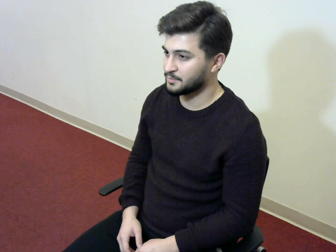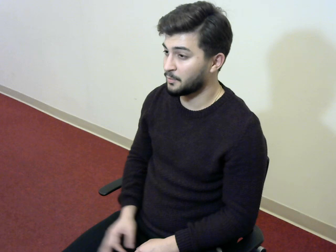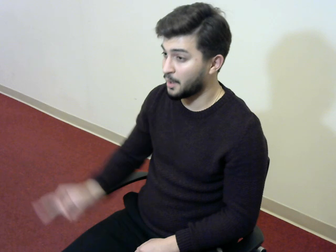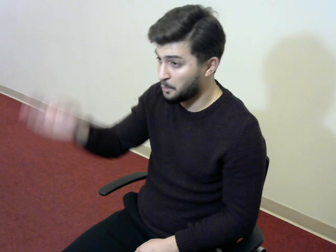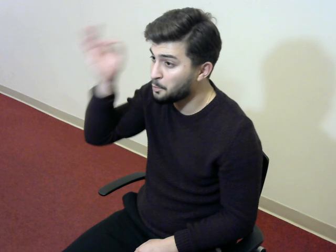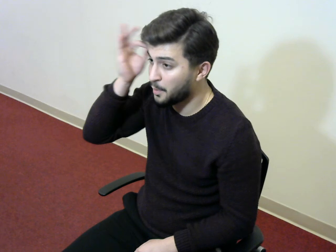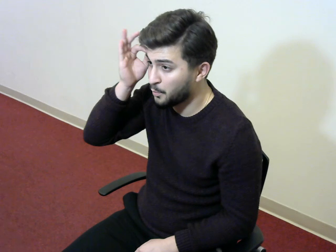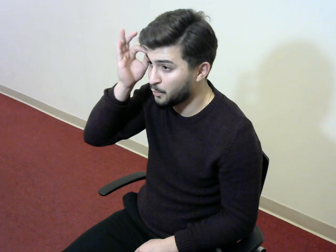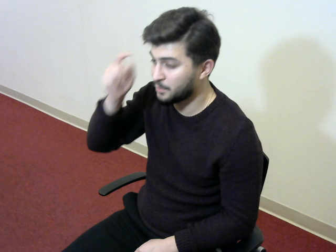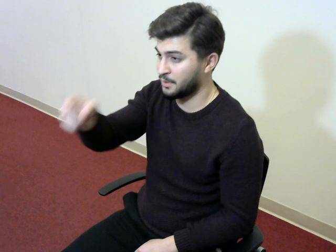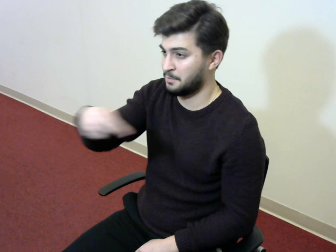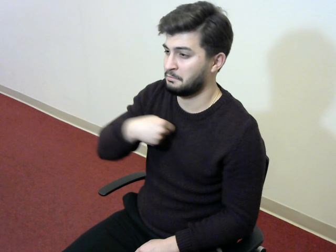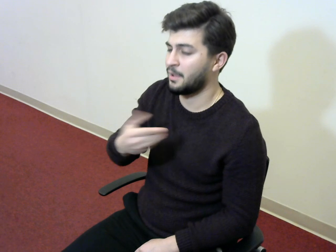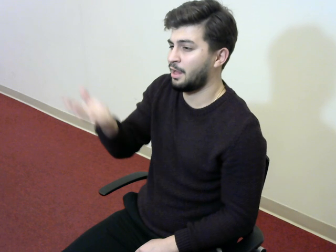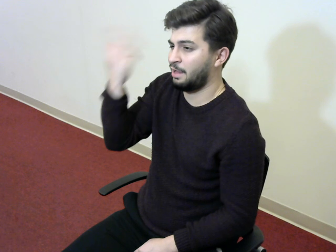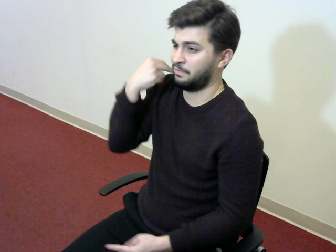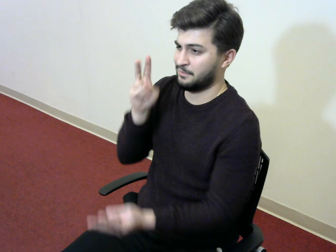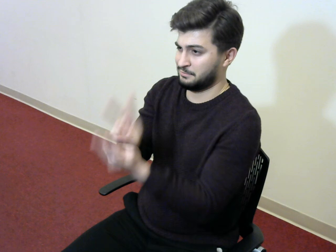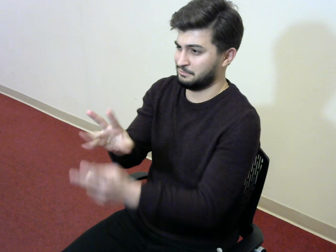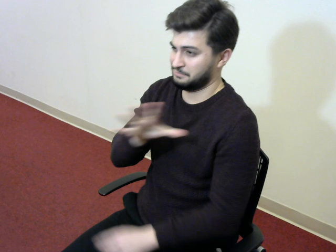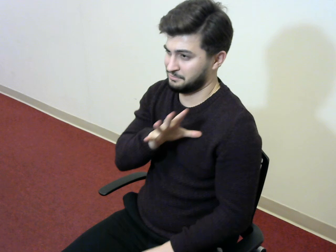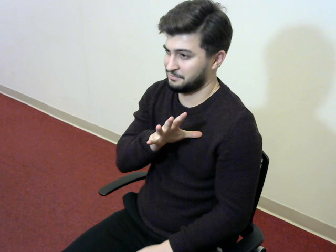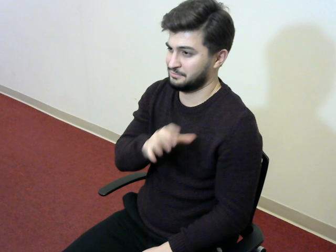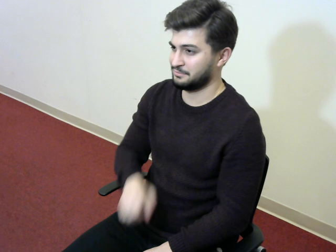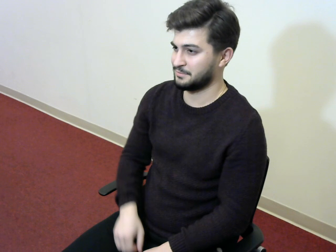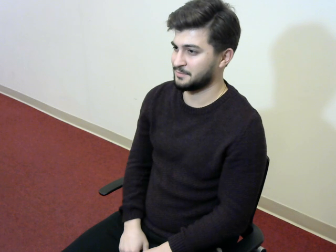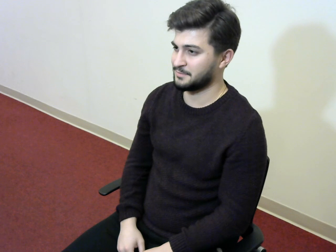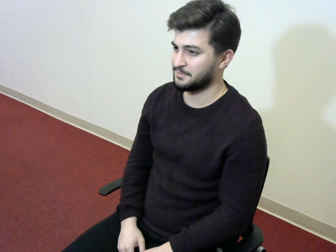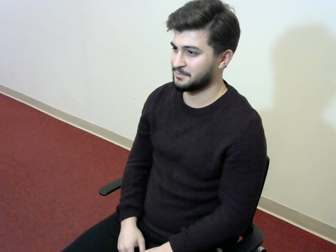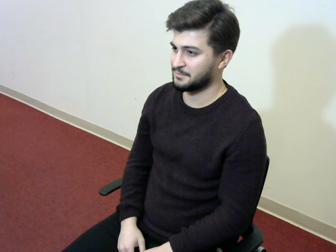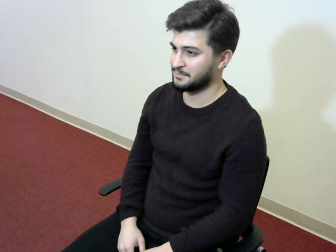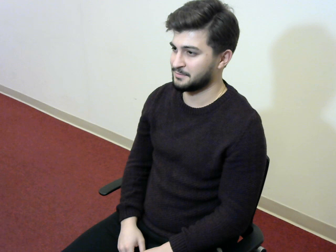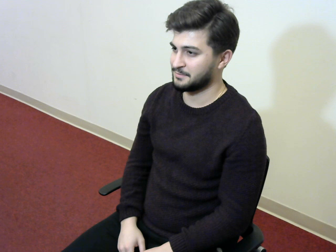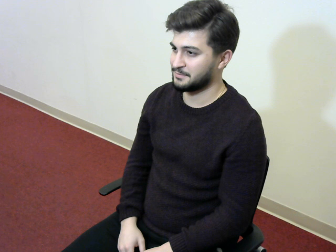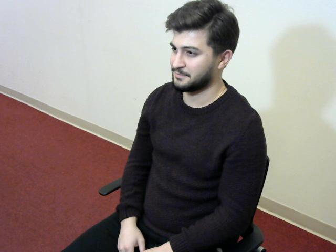Xatırladım, səni mən əvvəl də görmüşəm